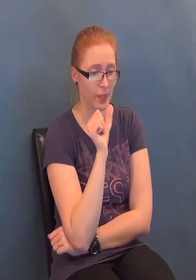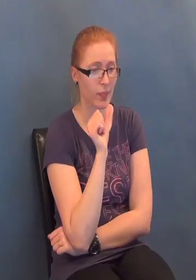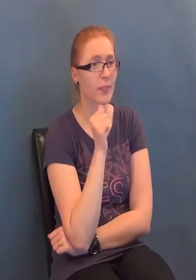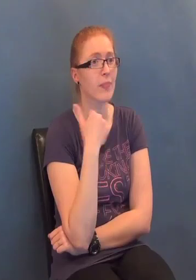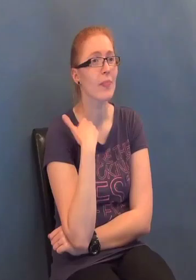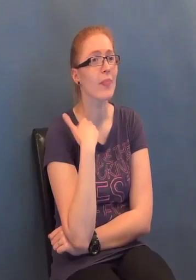Jedenasty?